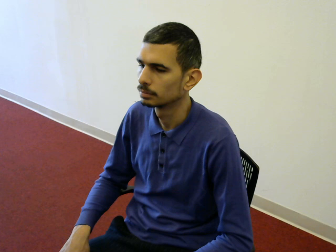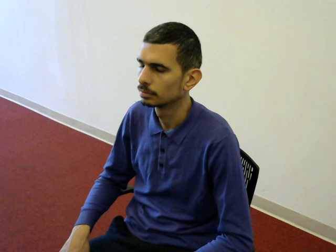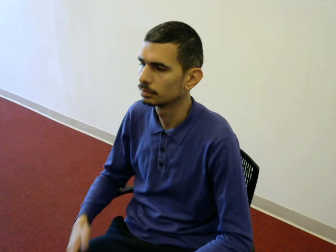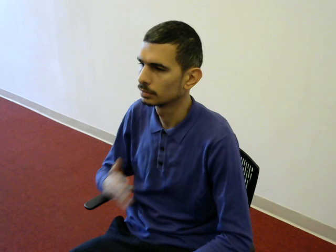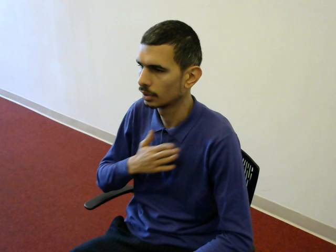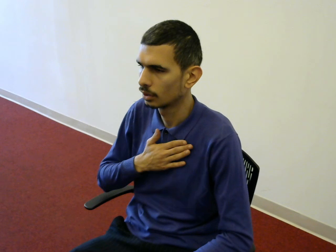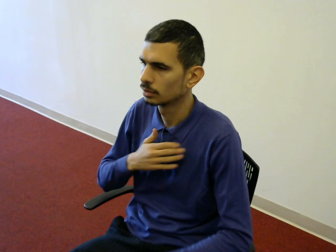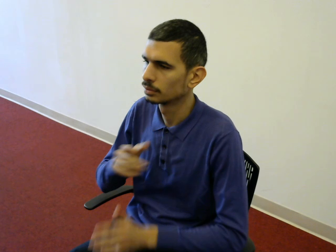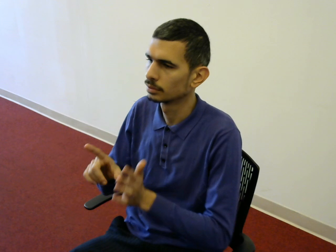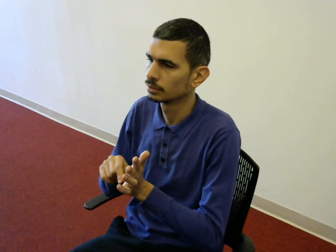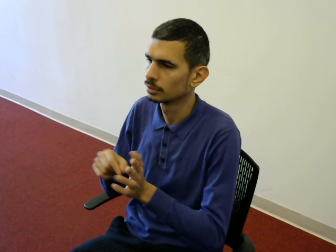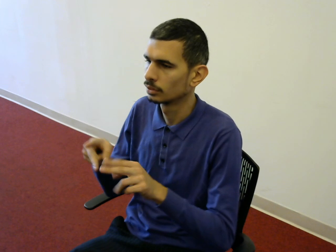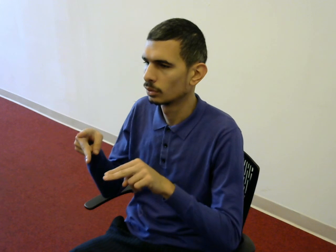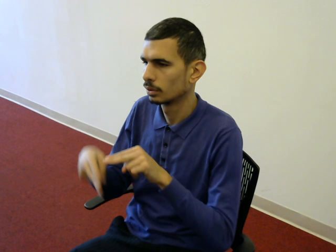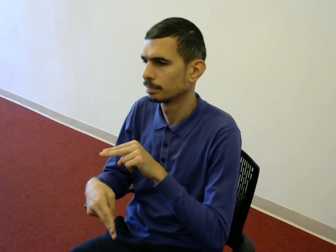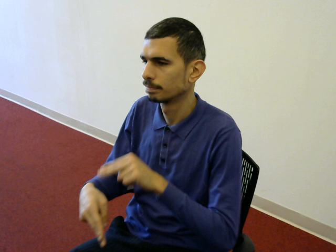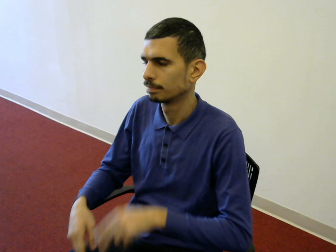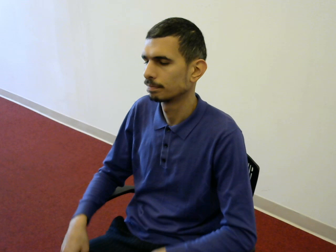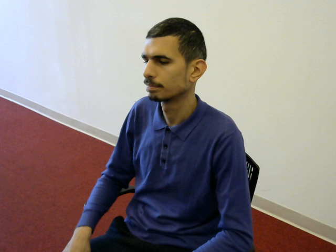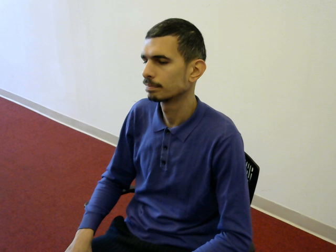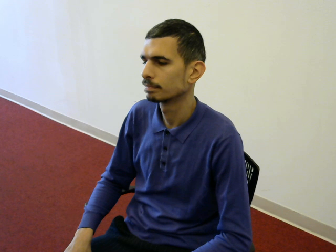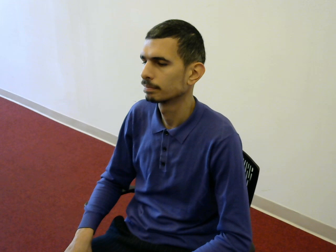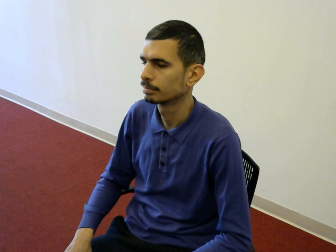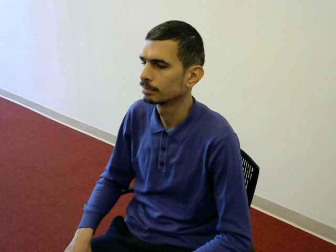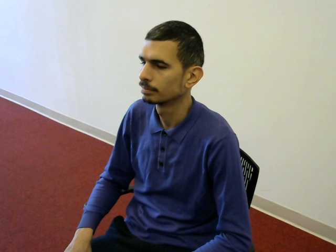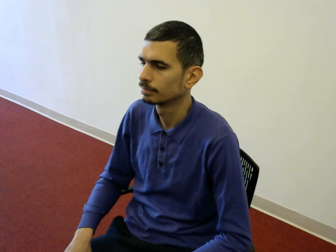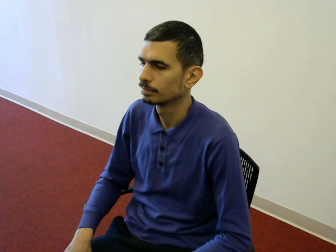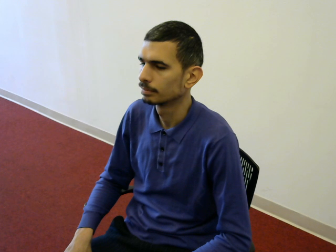Mənim pensiyamı kəsiblər